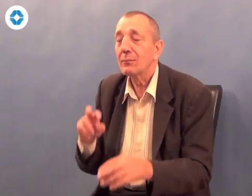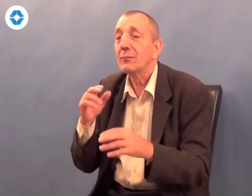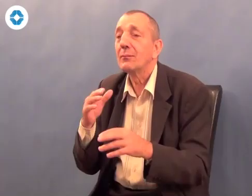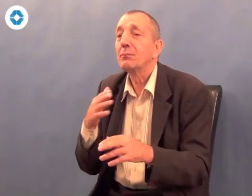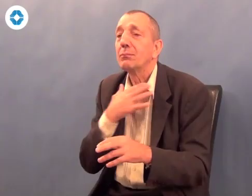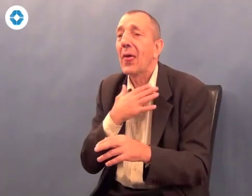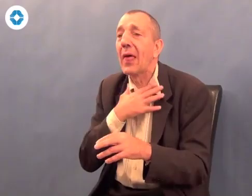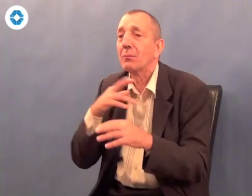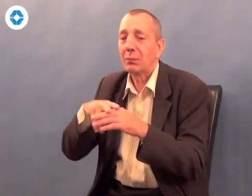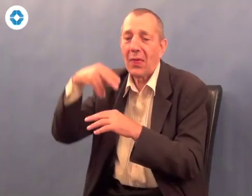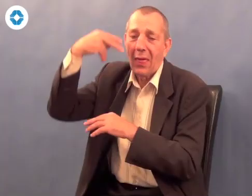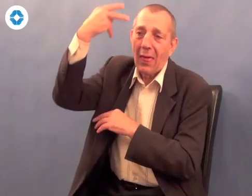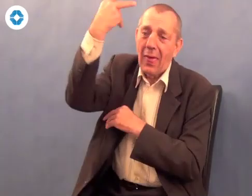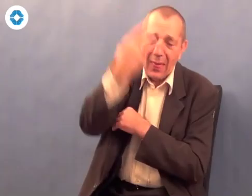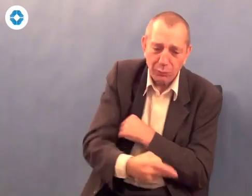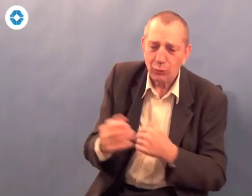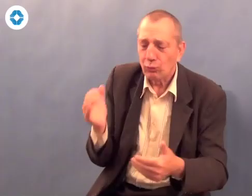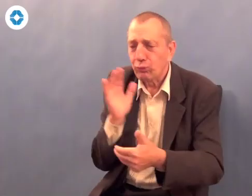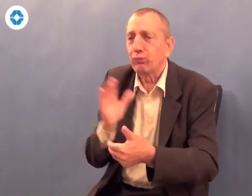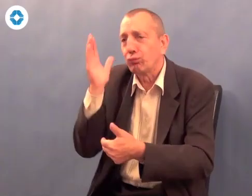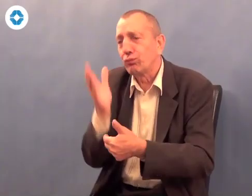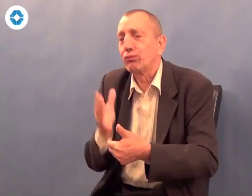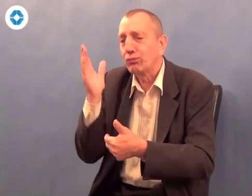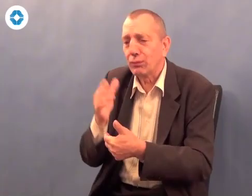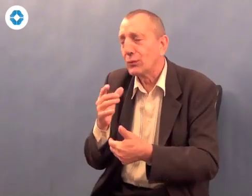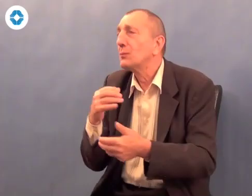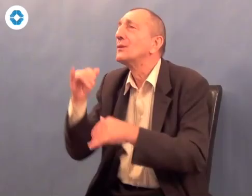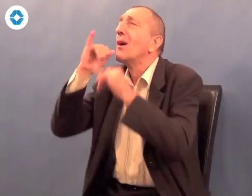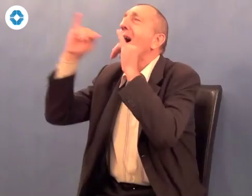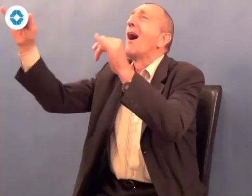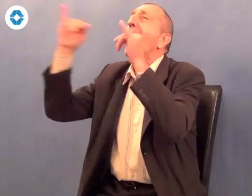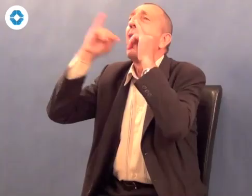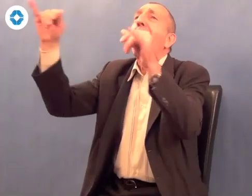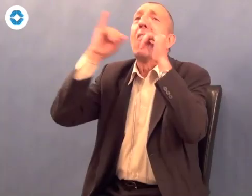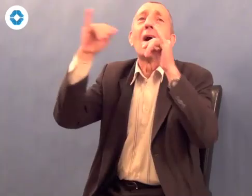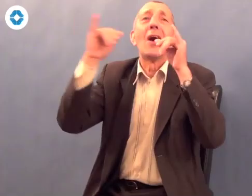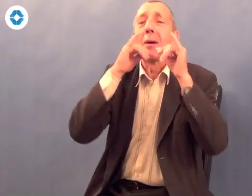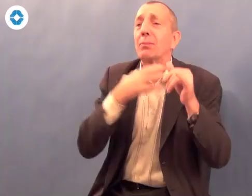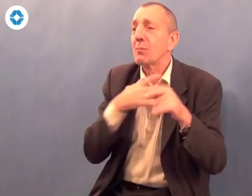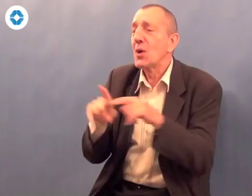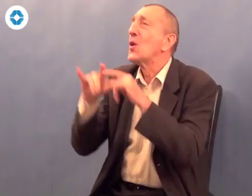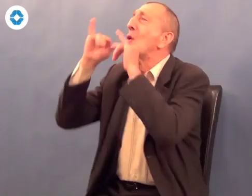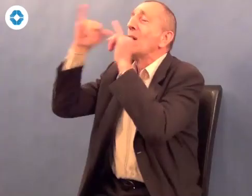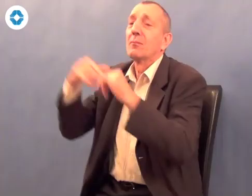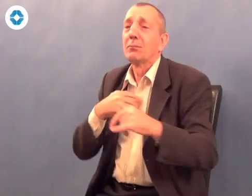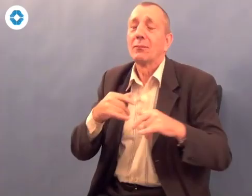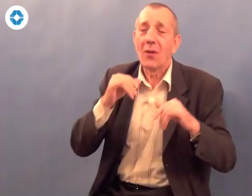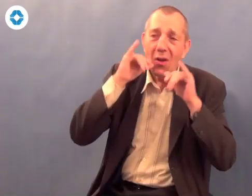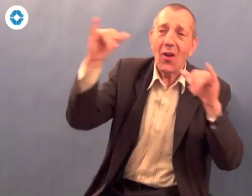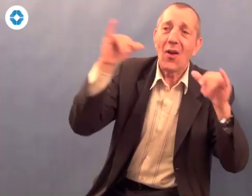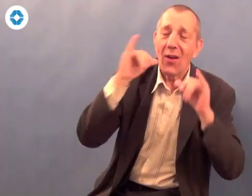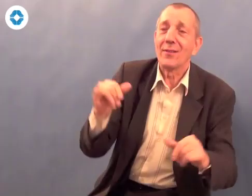Pies wyskakuje i przewraca się, ktoś głaszcze go i krzyczy, pies też krzyczy, krzyczą.